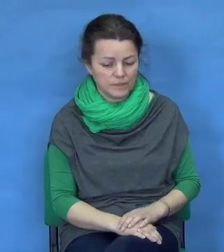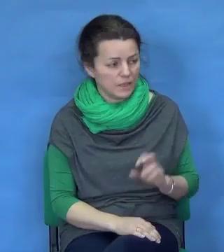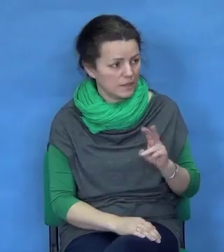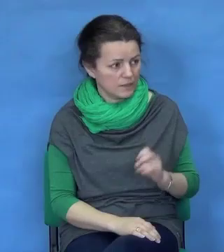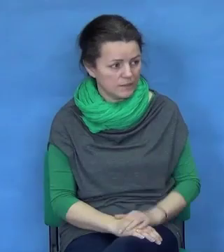Tak.